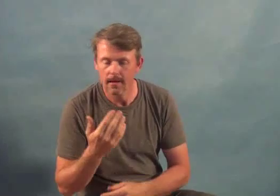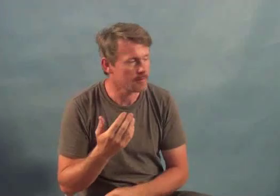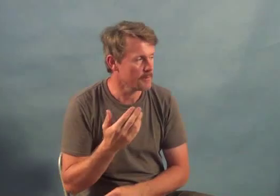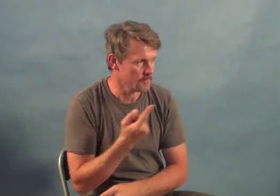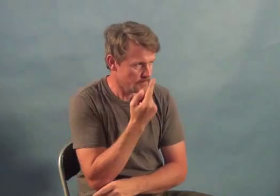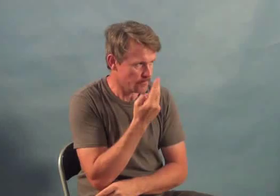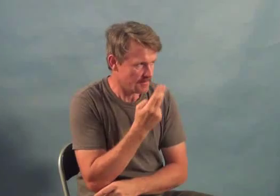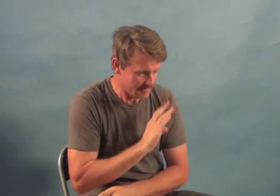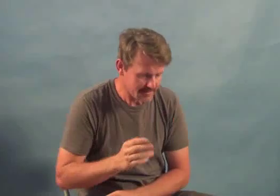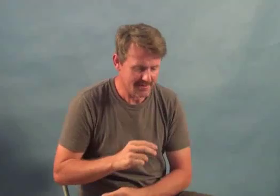Charlie Chaplin odpowiedział, że jeden, dwa,